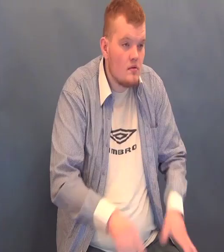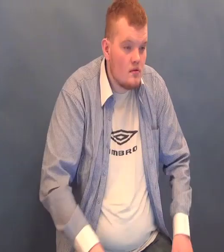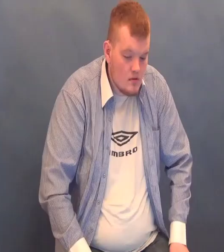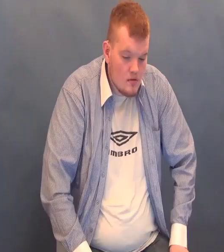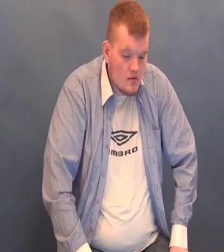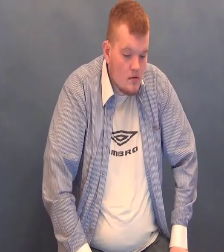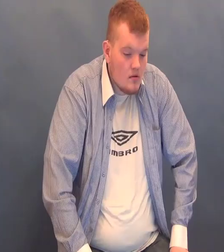Zobacz napis.